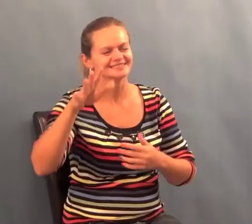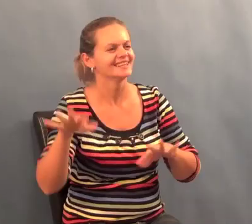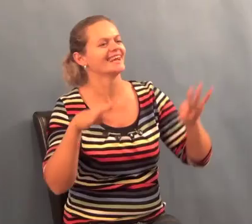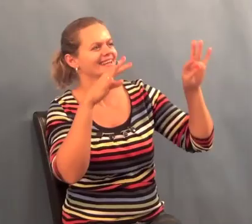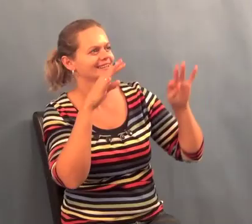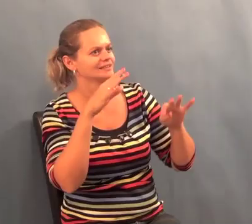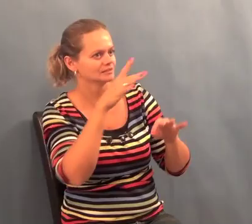Wszyscy na niego spojrzeli.